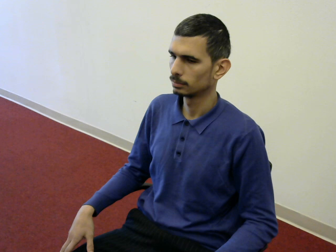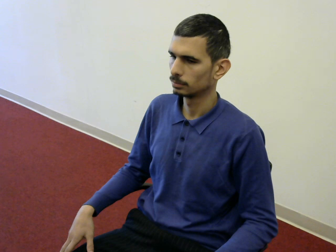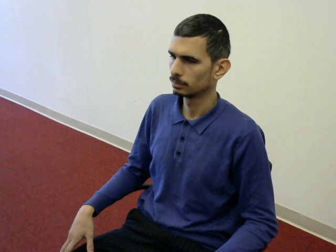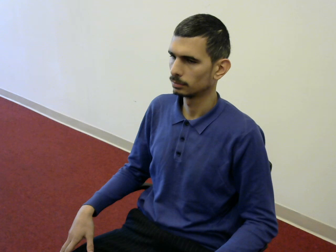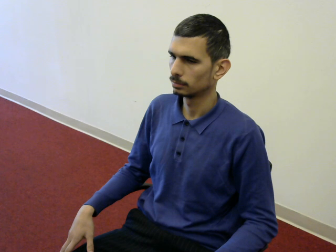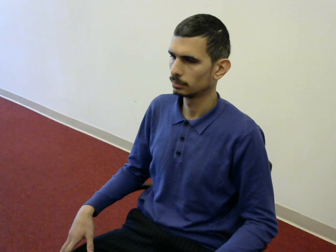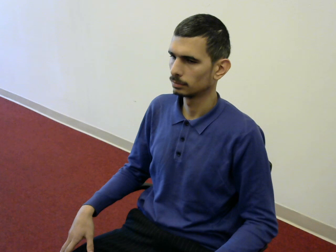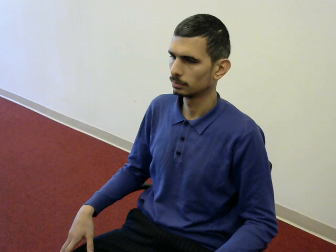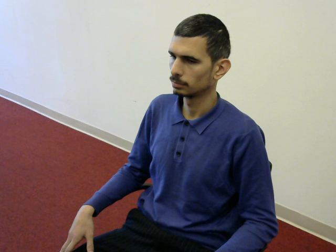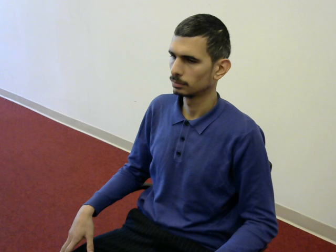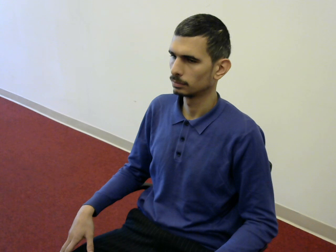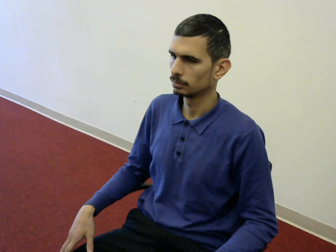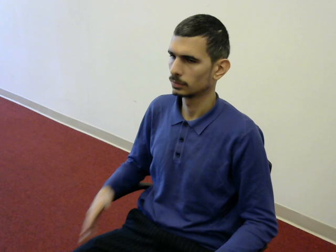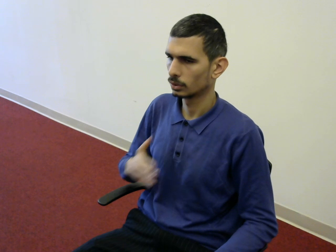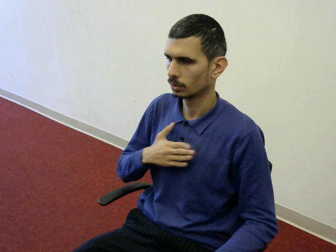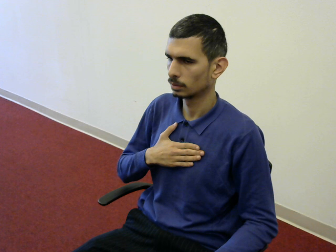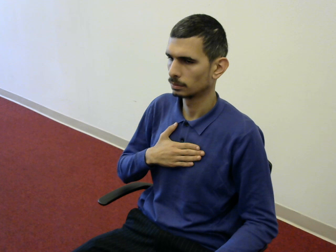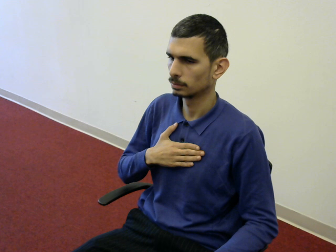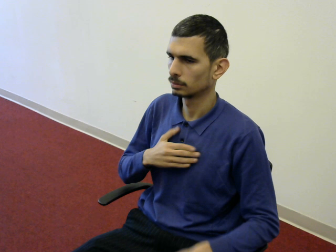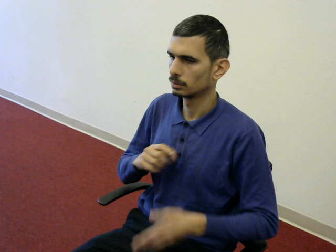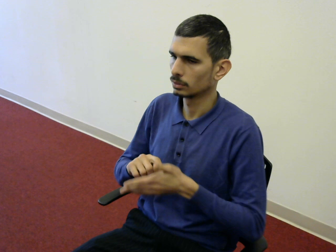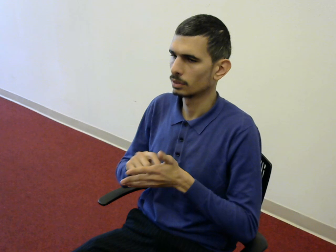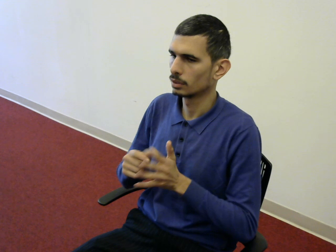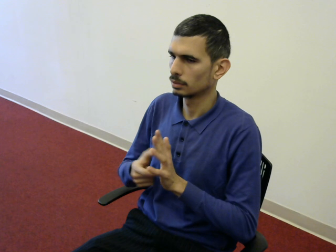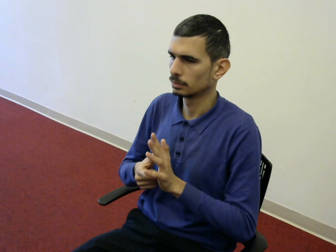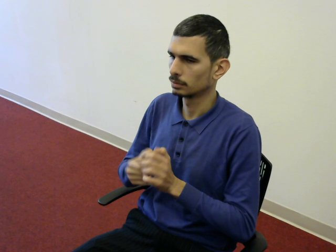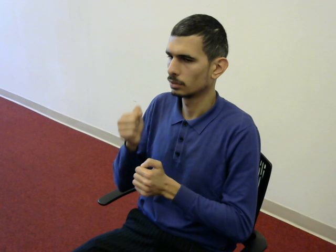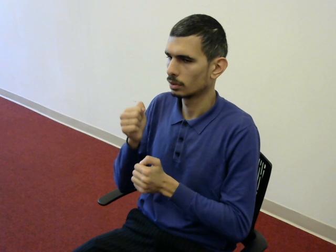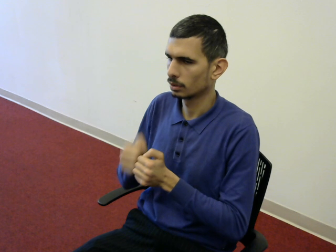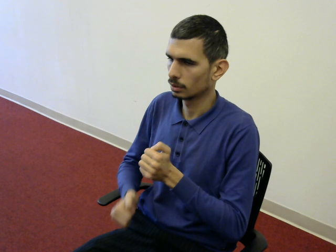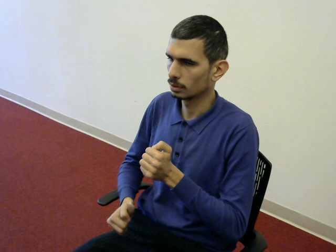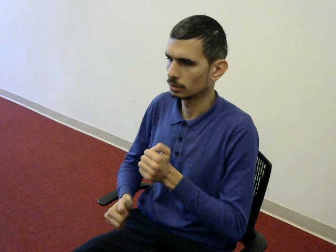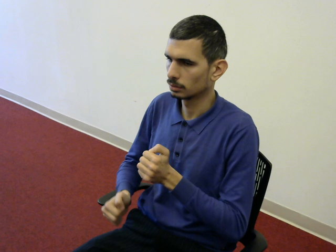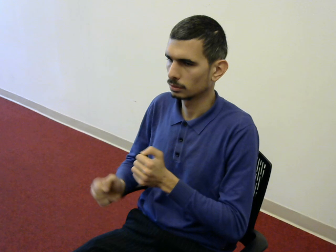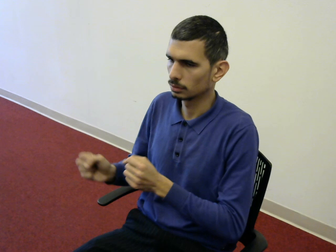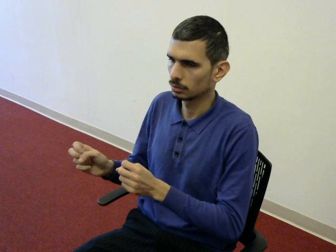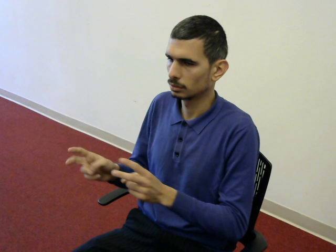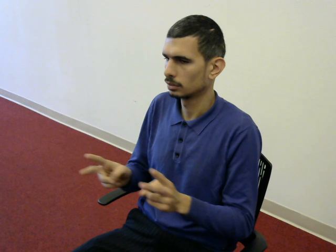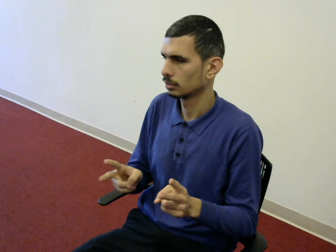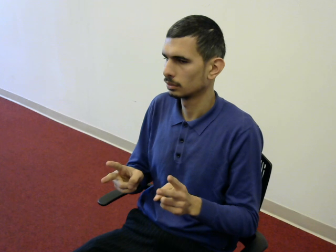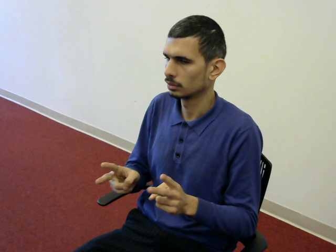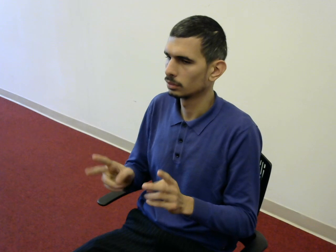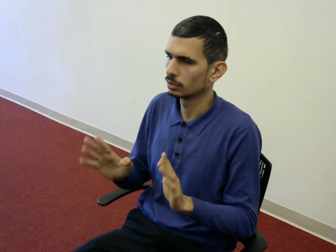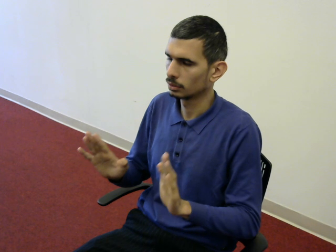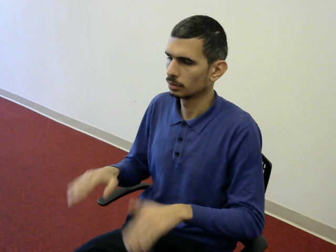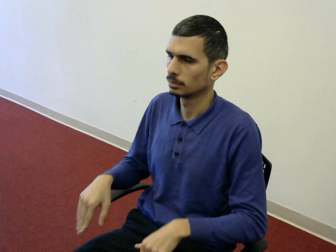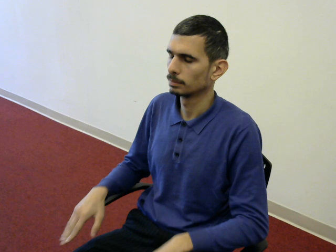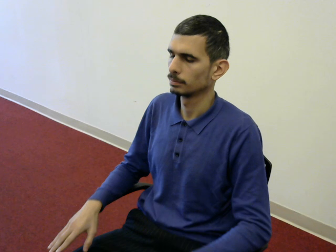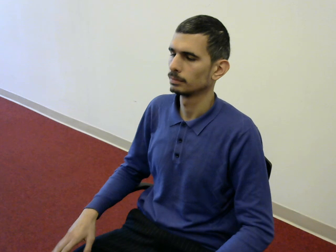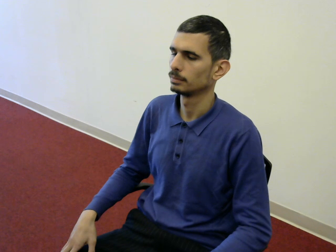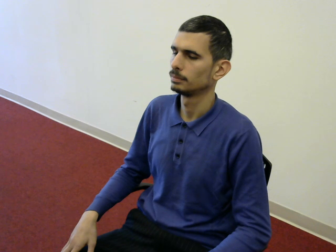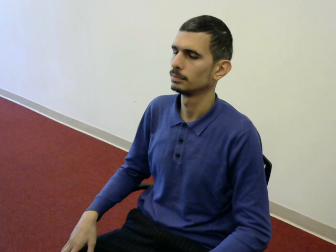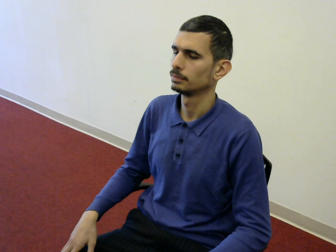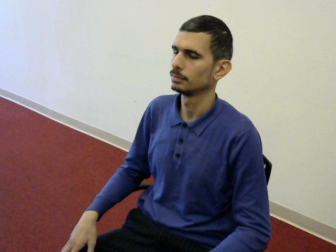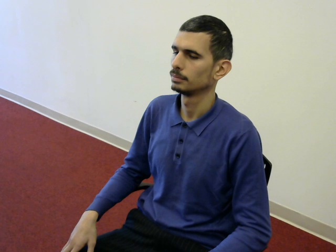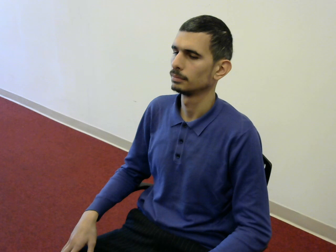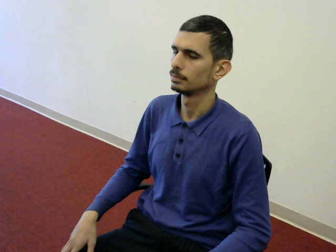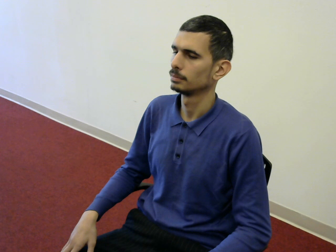Mənim otağım həmişə səliqəli olur